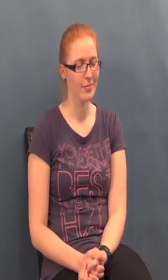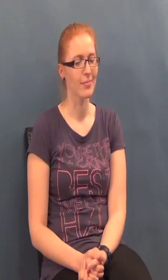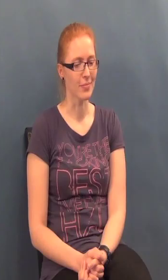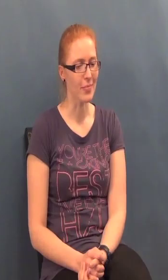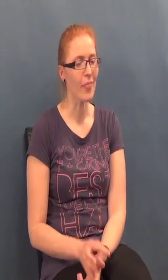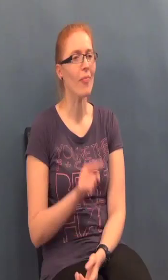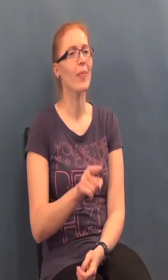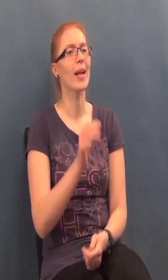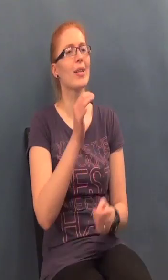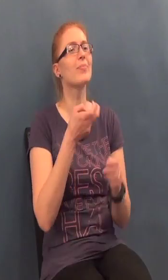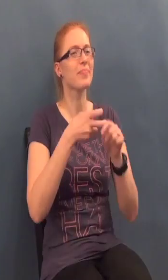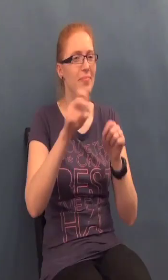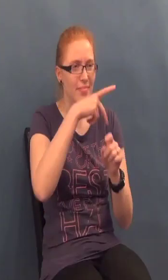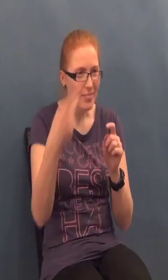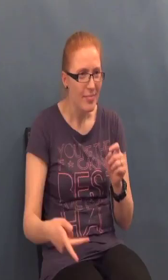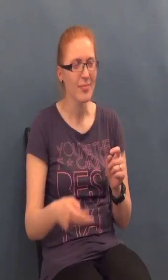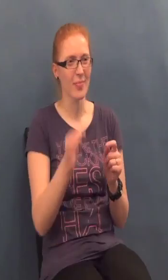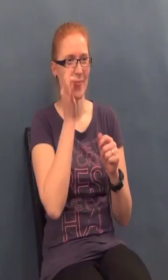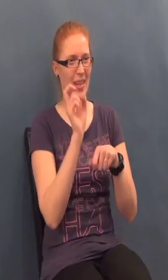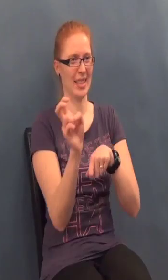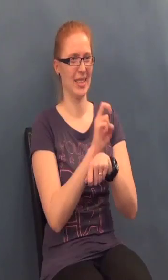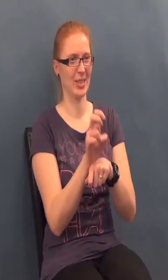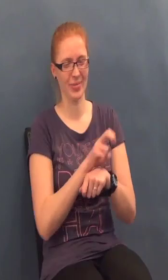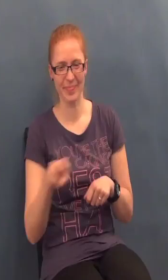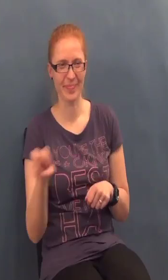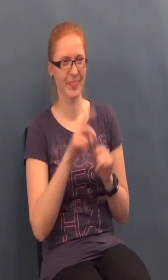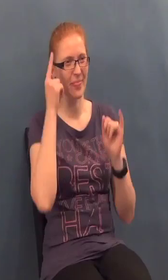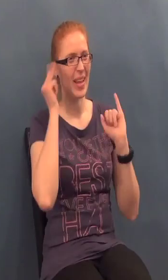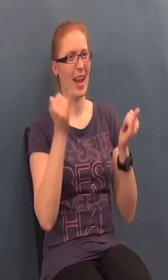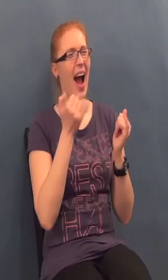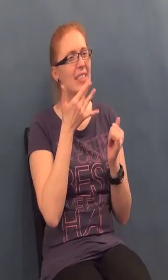Wyrzucony kot zastanawia się co robić, chodzi, chodzi i myśli jak zabrać ptaszka, którego bardzo chce.